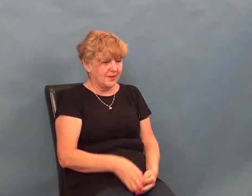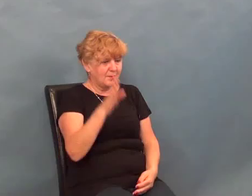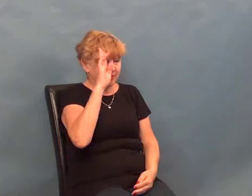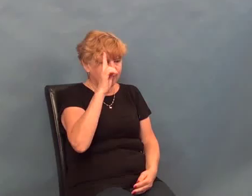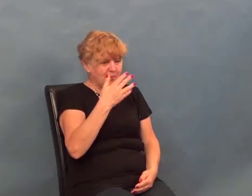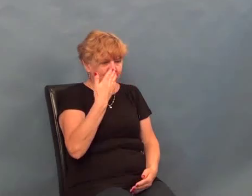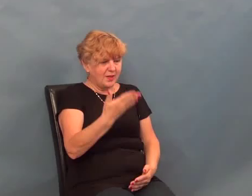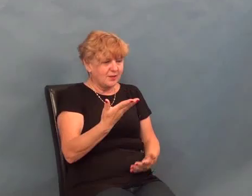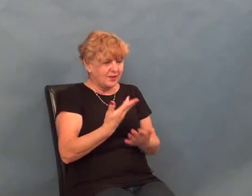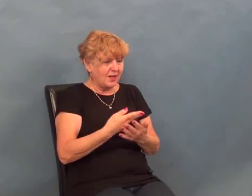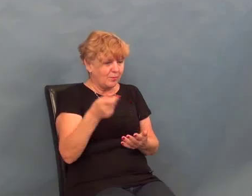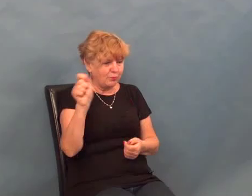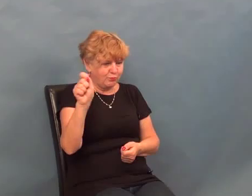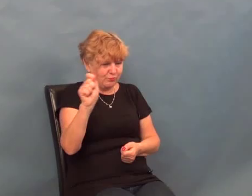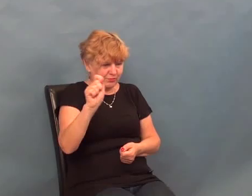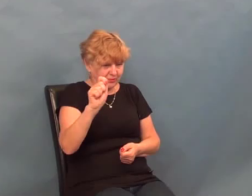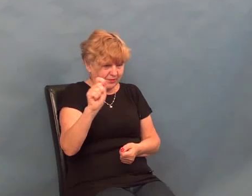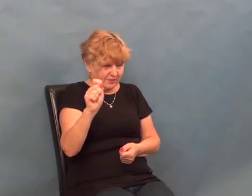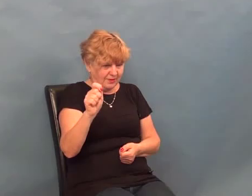Miś zobaczył, że dzwoni budzik.